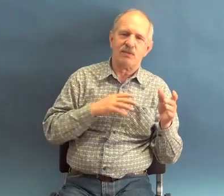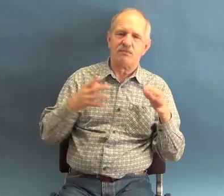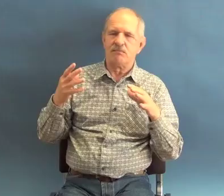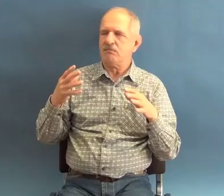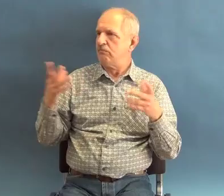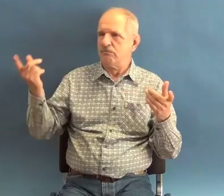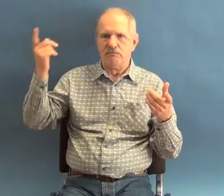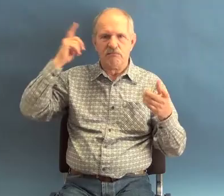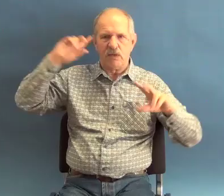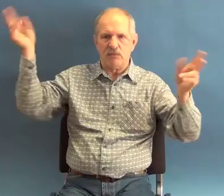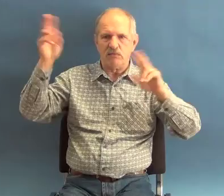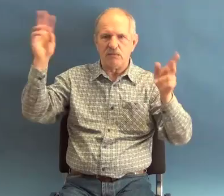Nagle słyszą alarm.